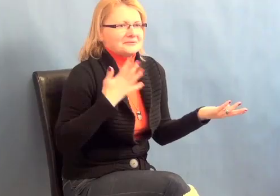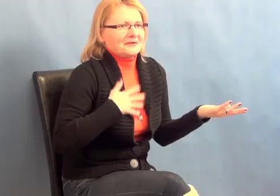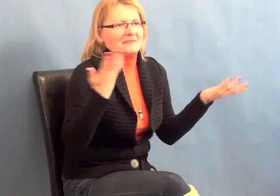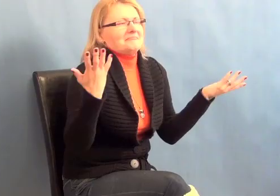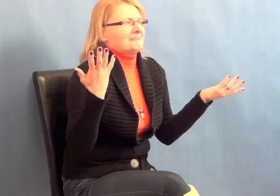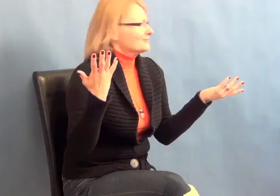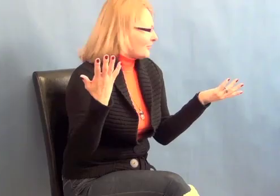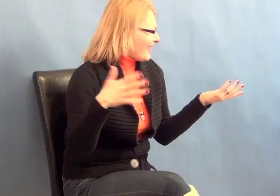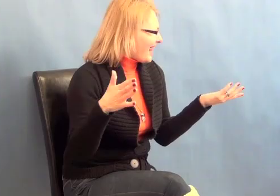Nie wiem, co było dalej?